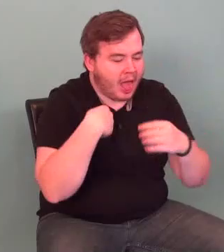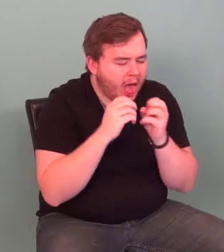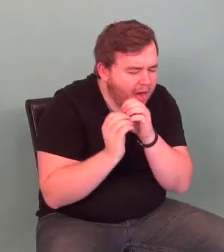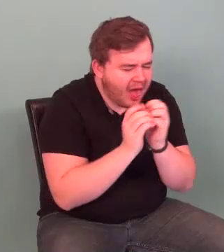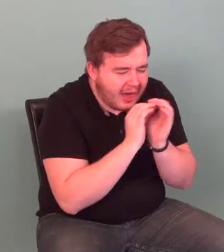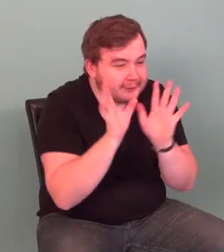Ja kombinuję.